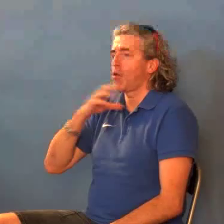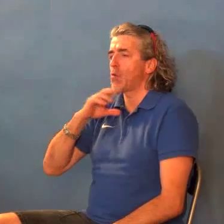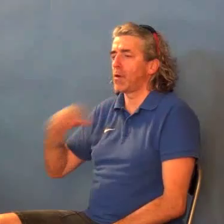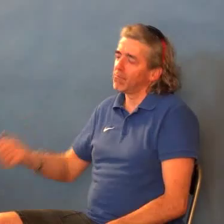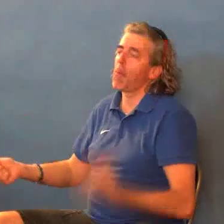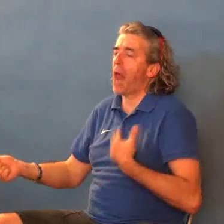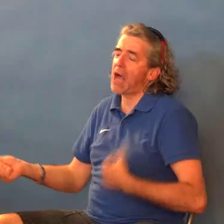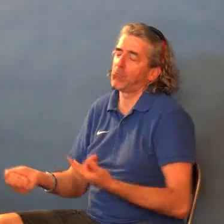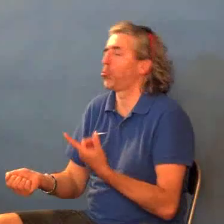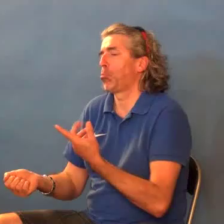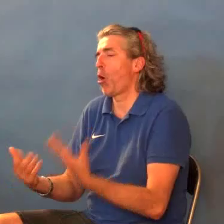Byli może na spacerze, albo mieli może na coś innego ochotę.